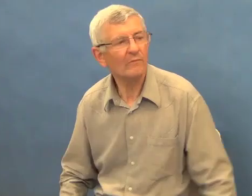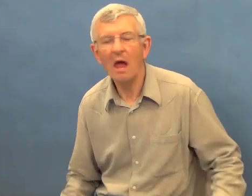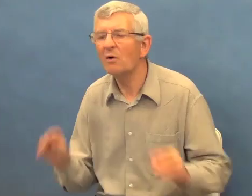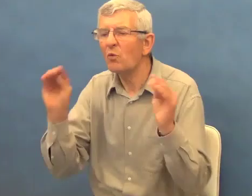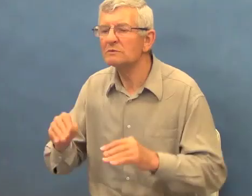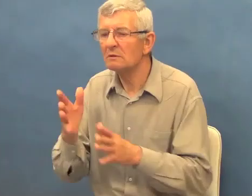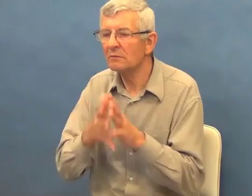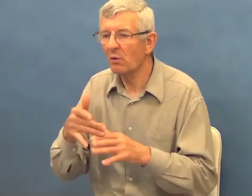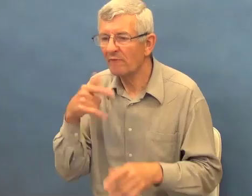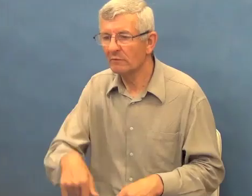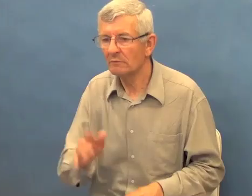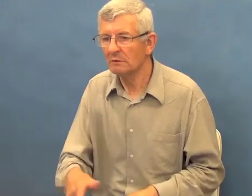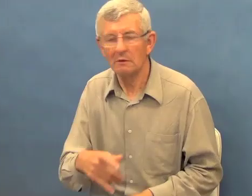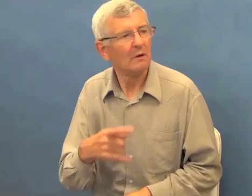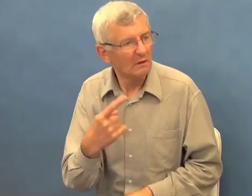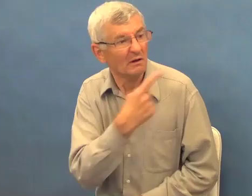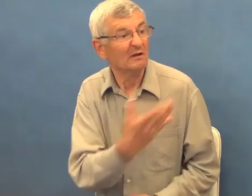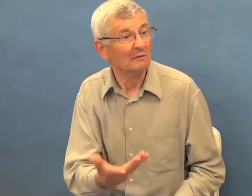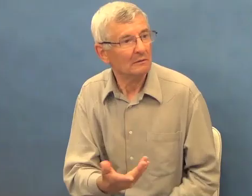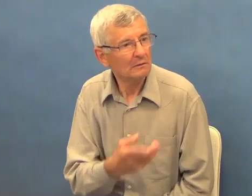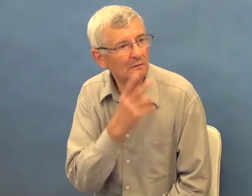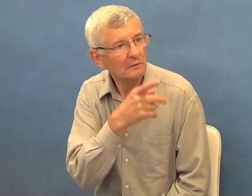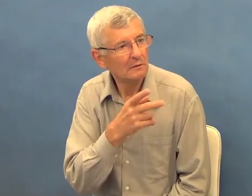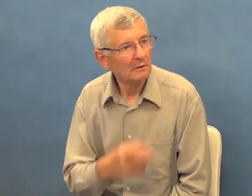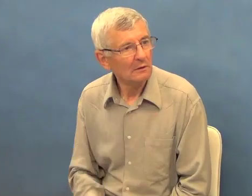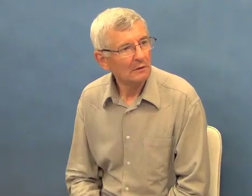Tu będzie kurs języka migowego, idziemy?!